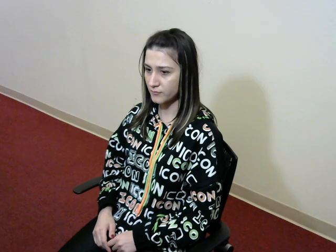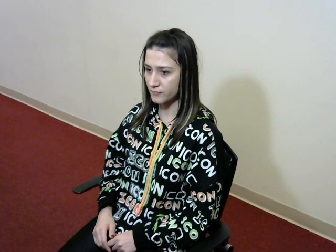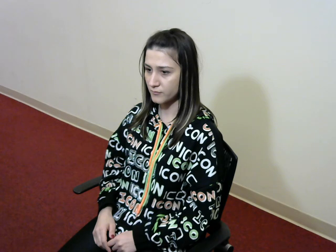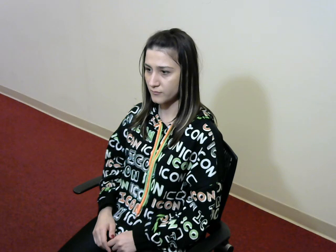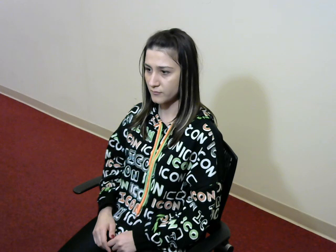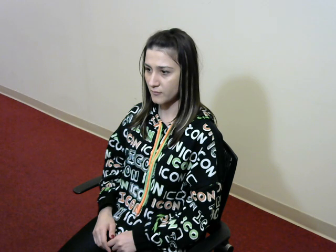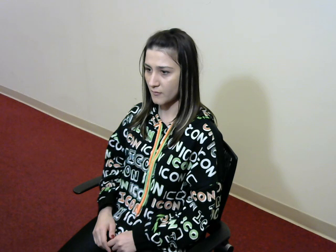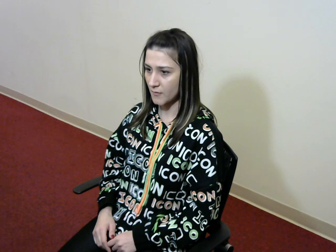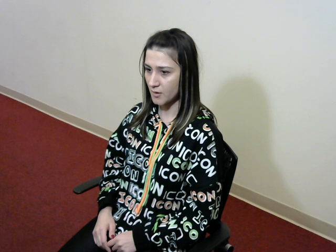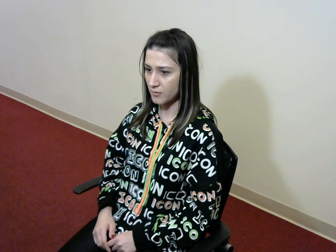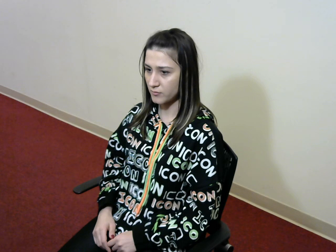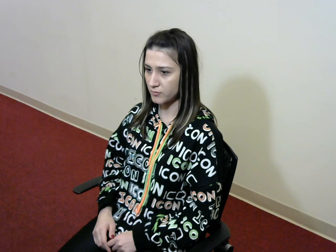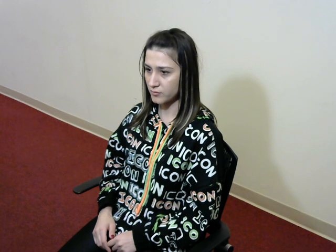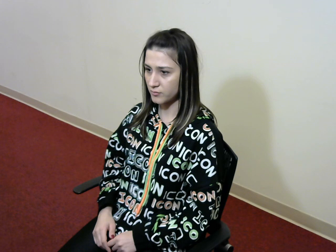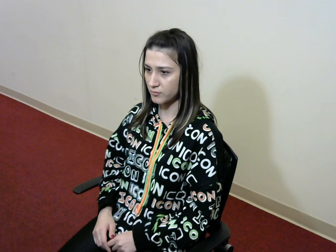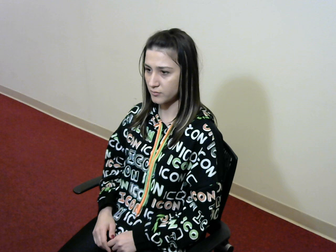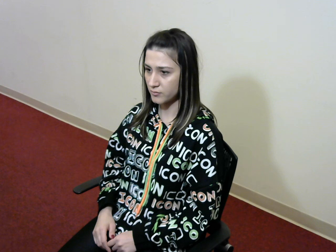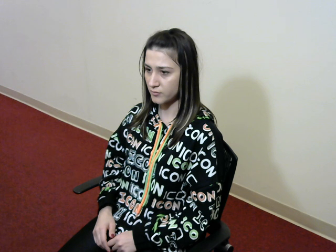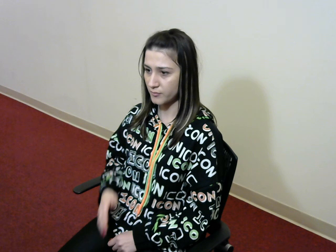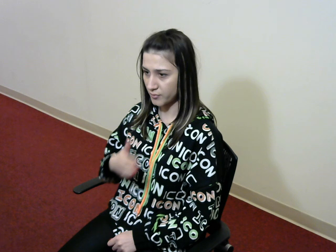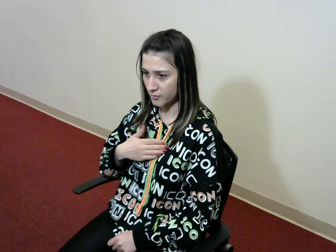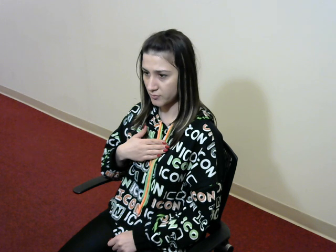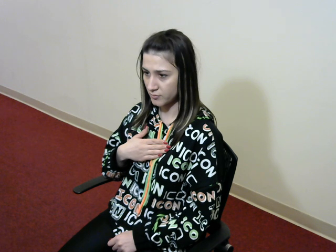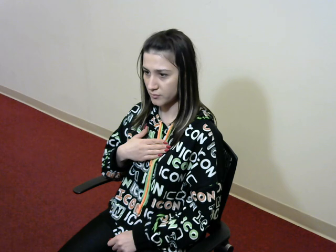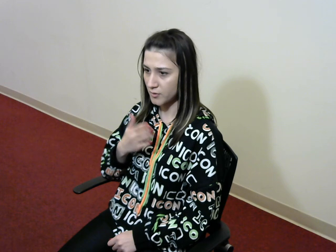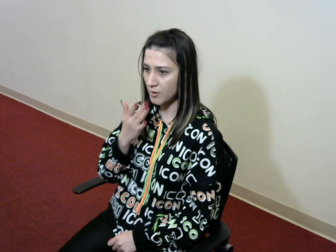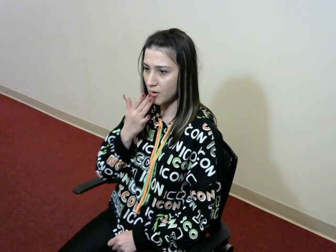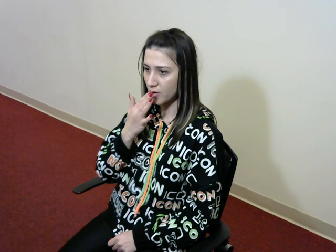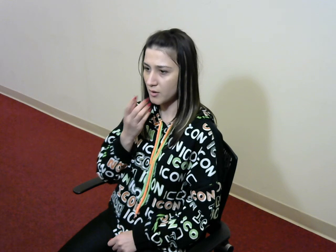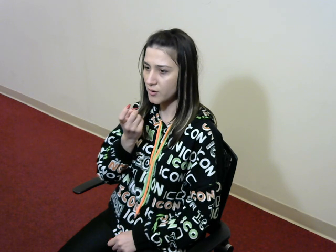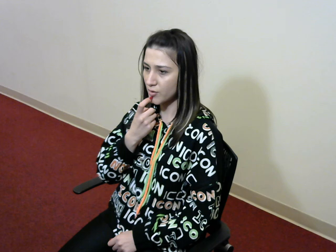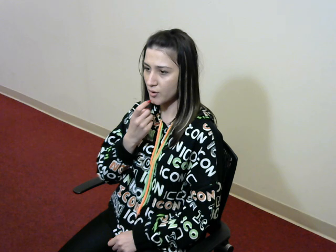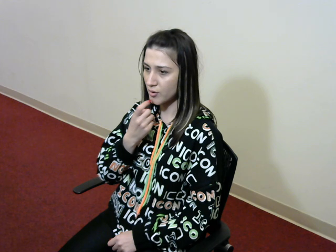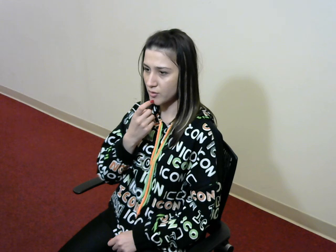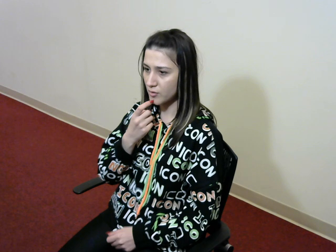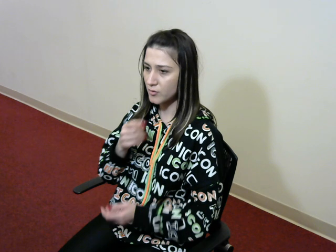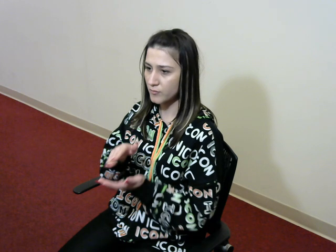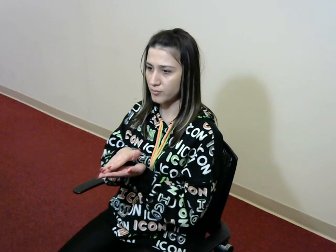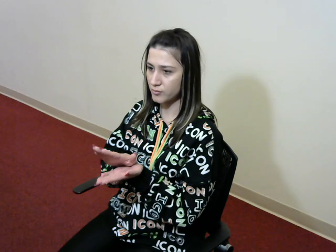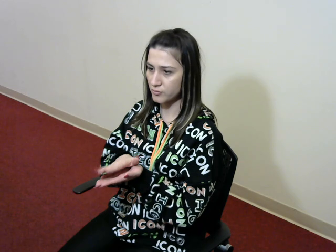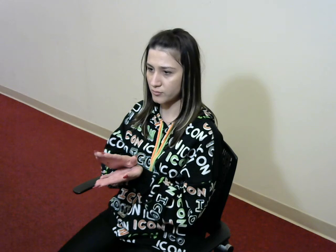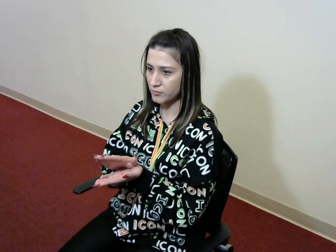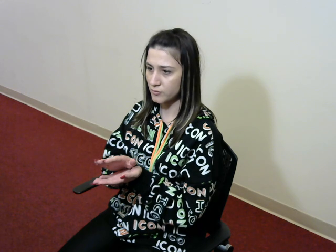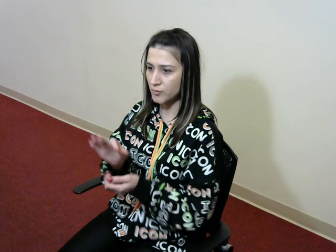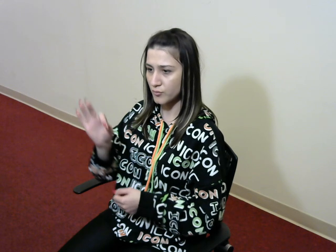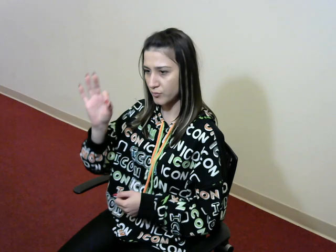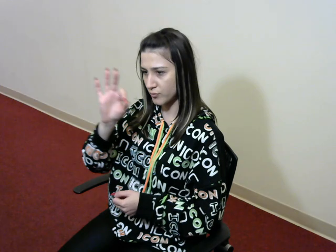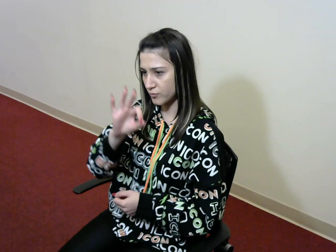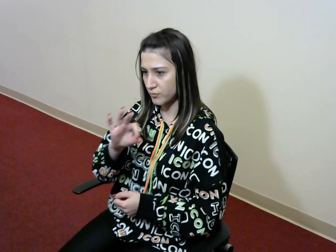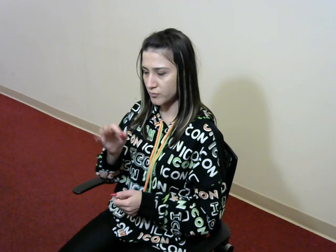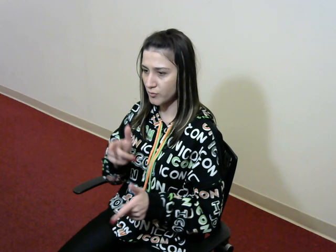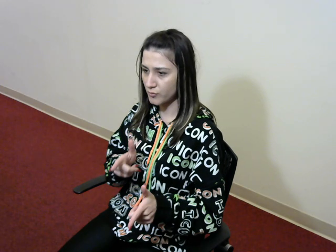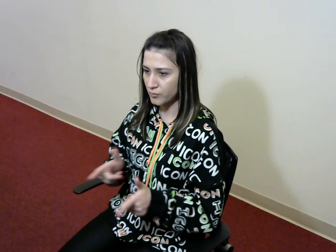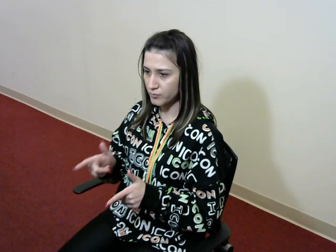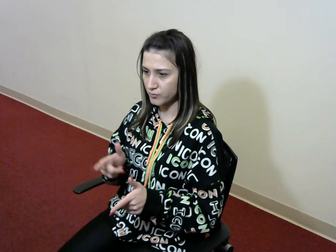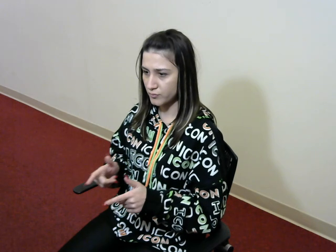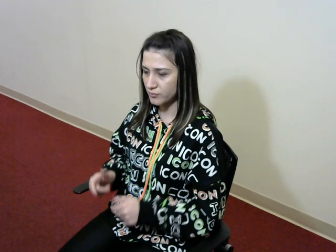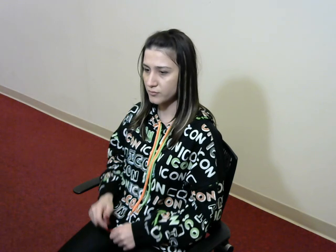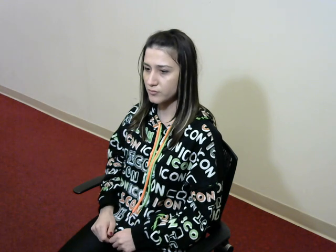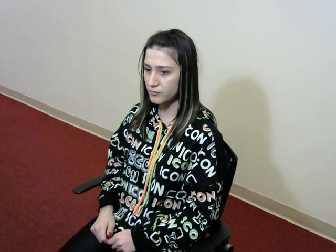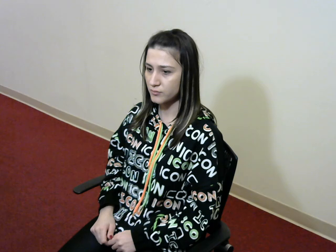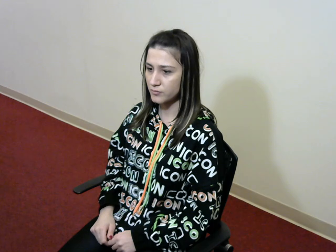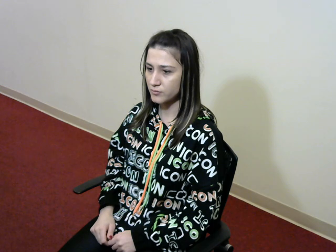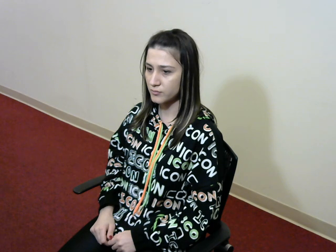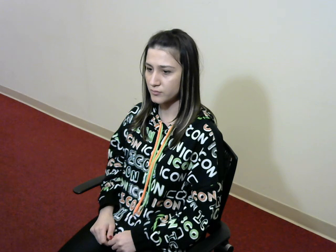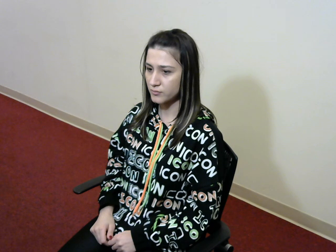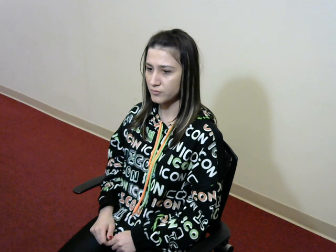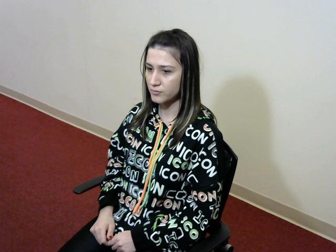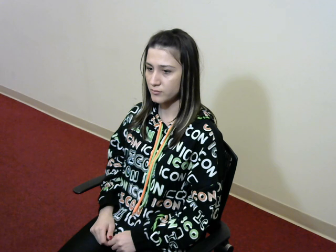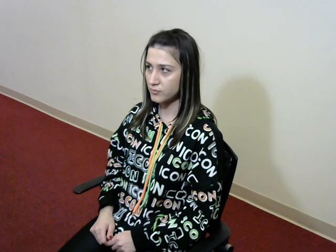Mən xarici dil diplom üçün hazırlaşıram